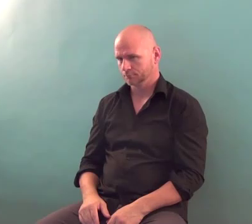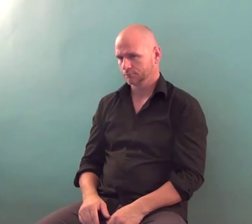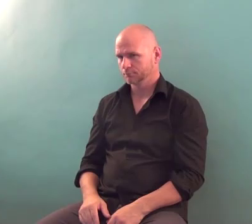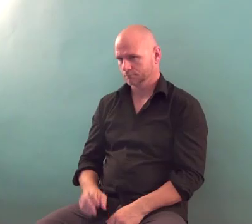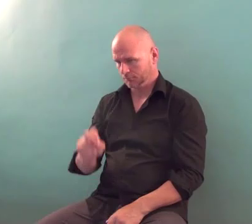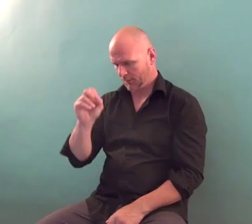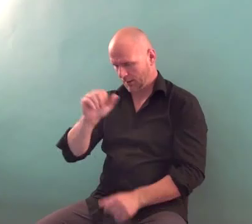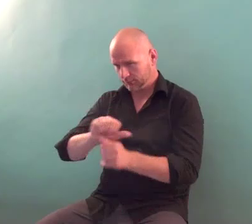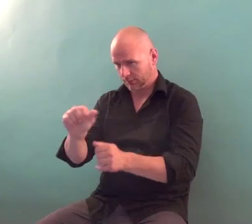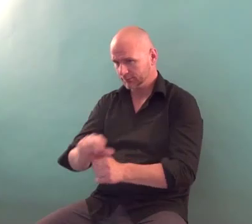Tak, jest.